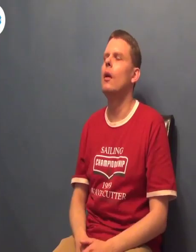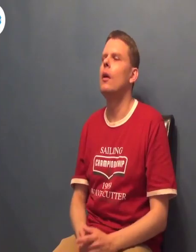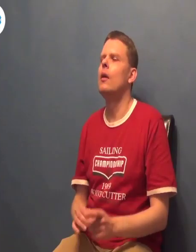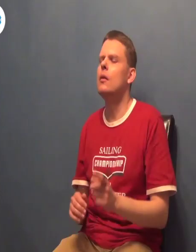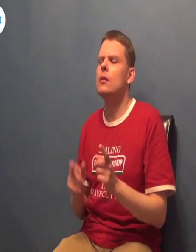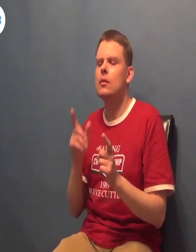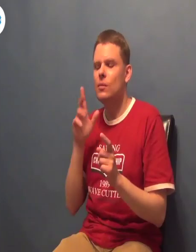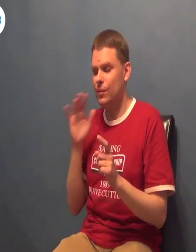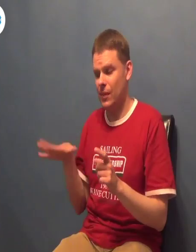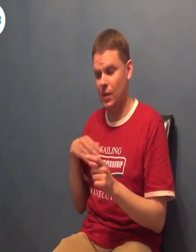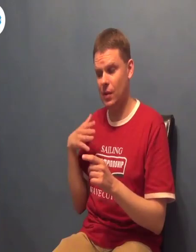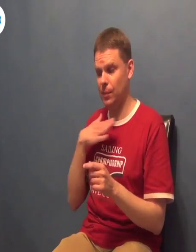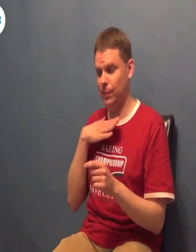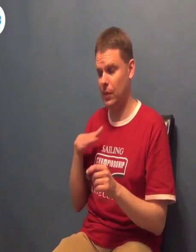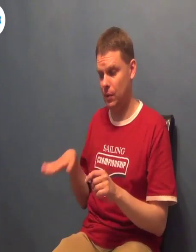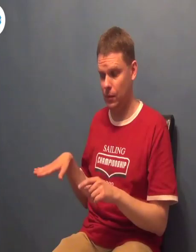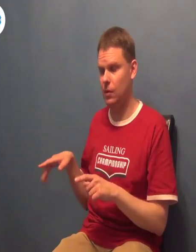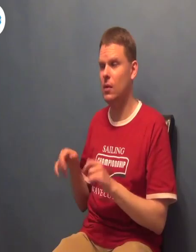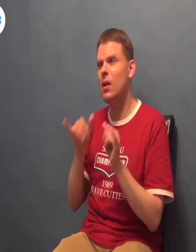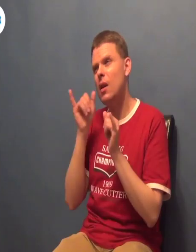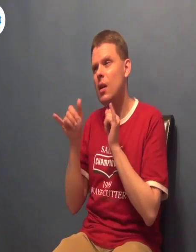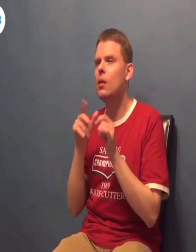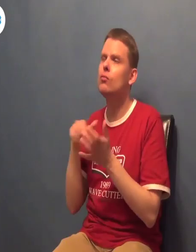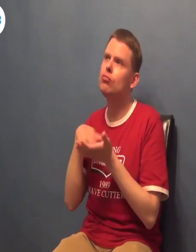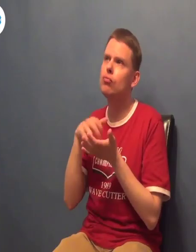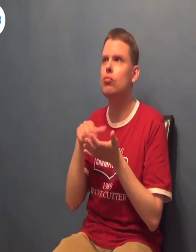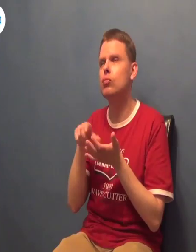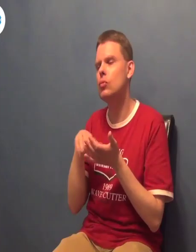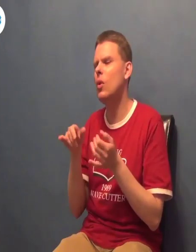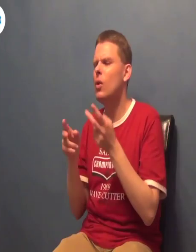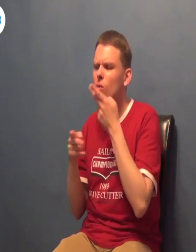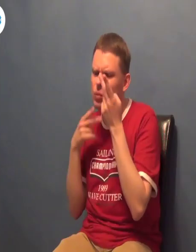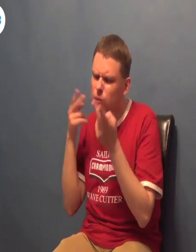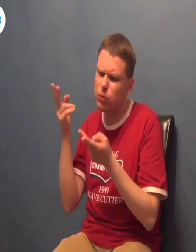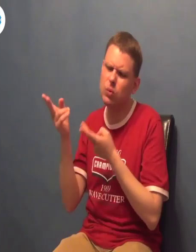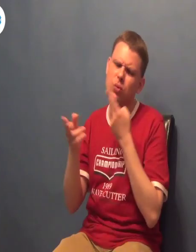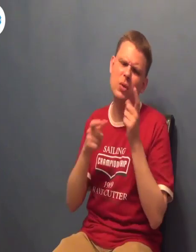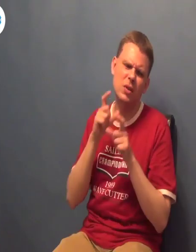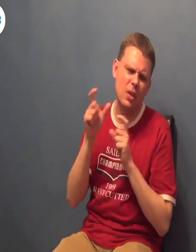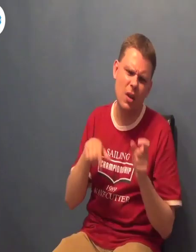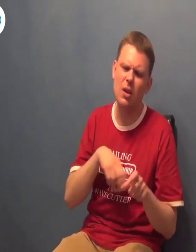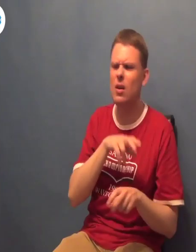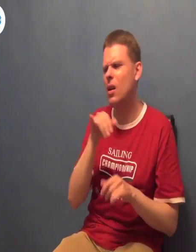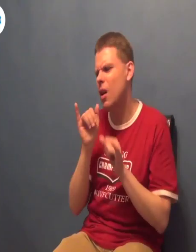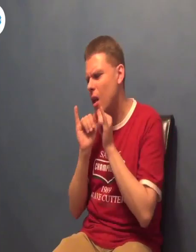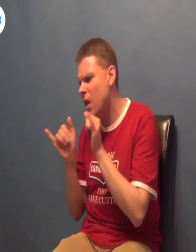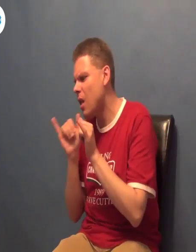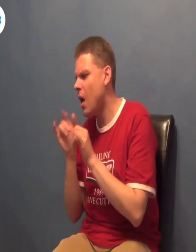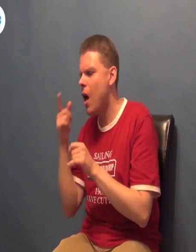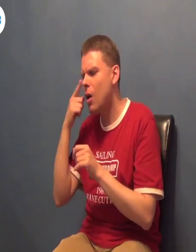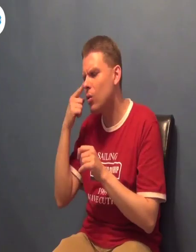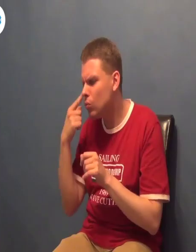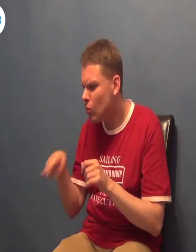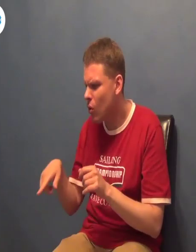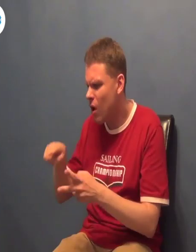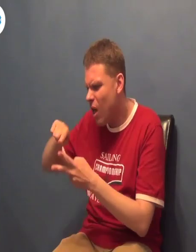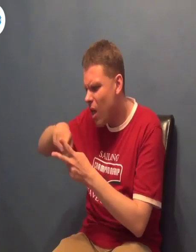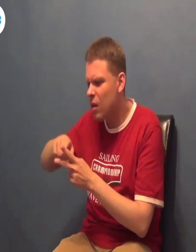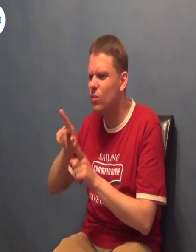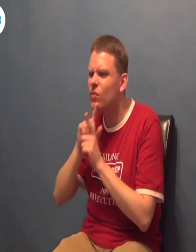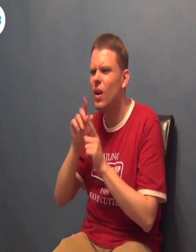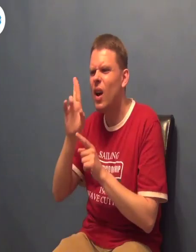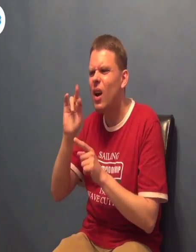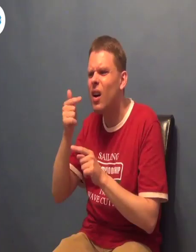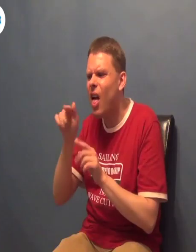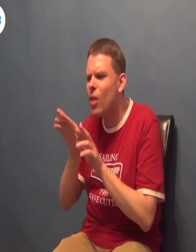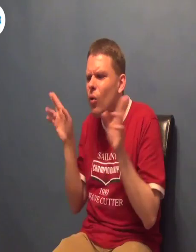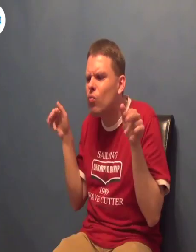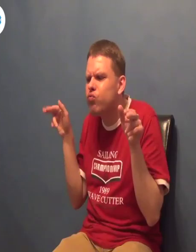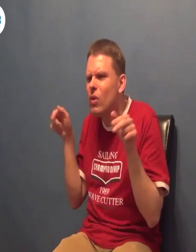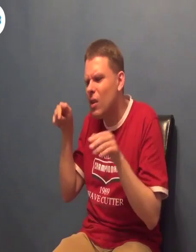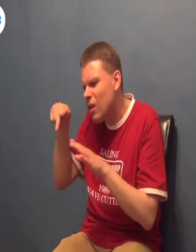Jest razem z psem, krzyczy... idzie... szuka cały czas, krzyczy i nagle zauważa dziurę w ziemi, taką, w której mieszka kret.